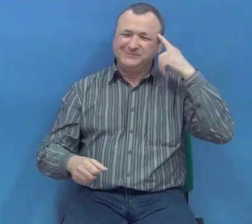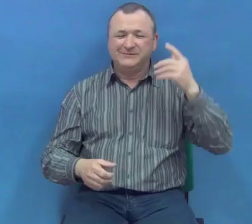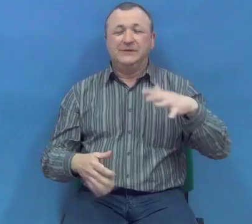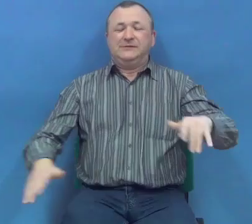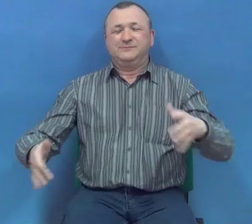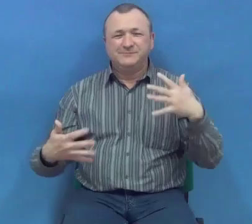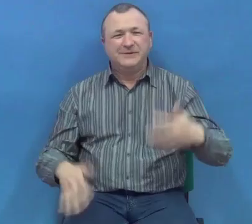Przestraszył się machania rękami.